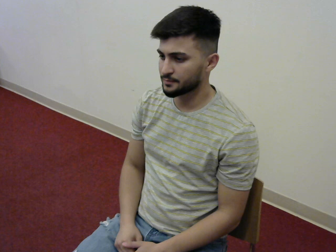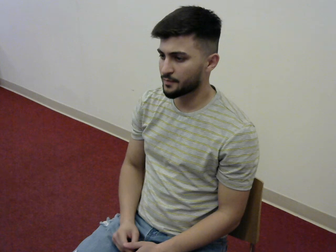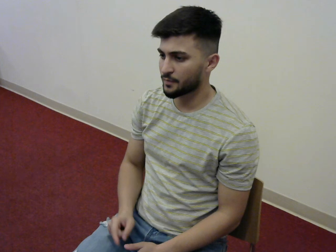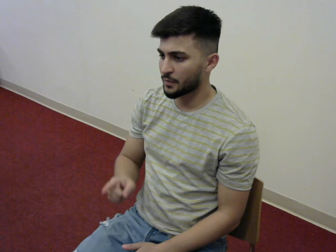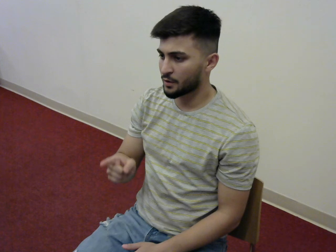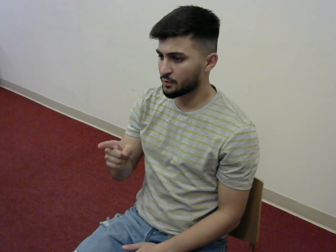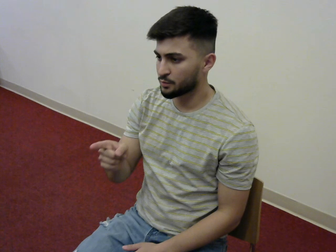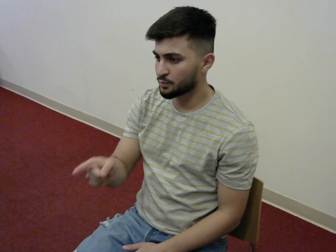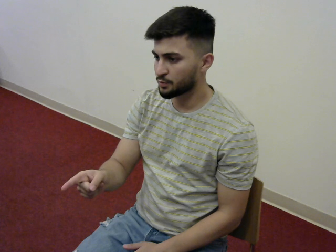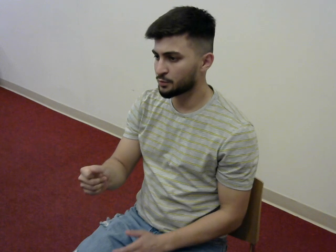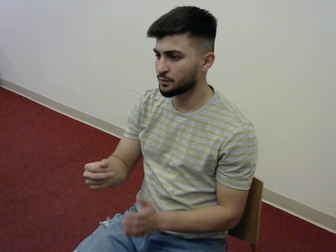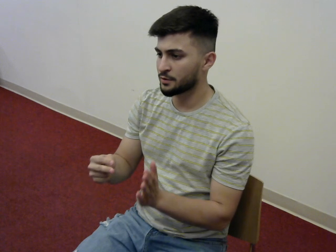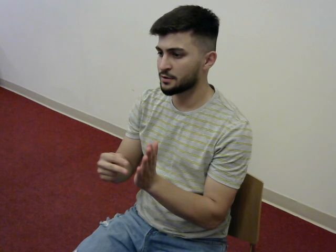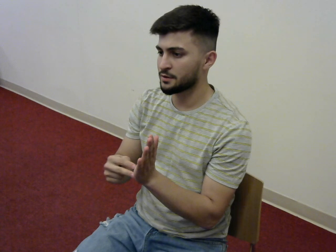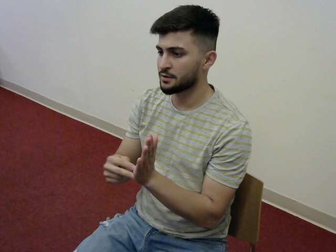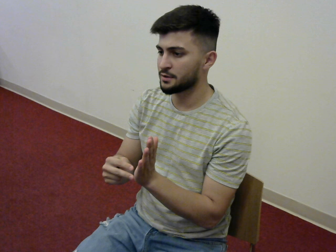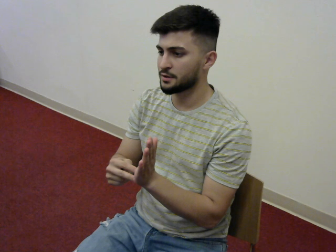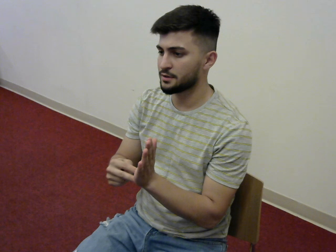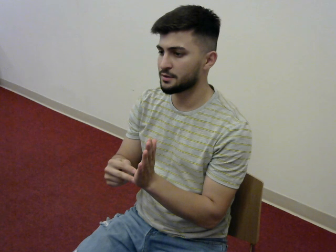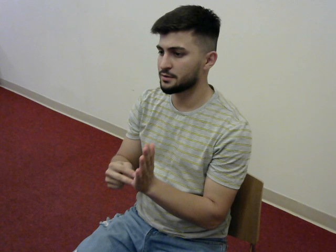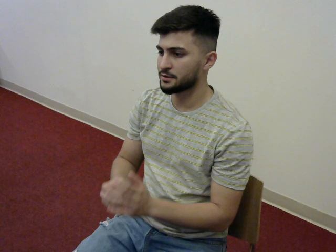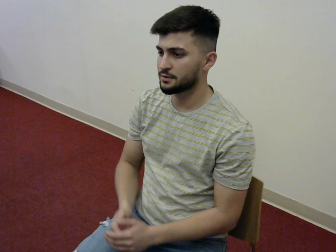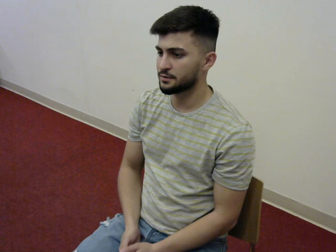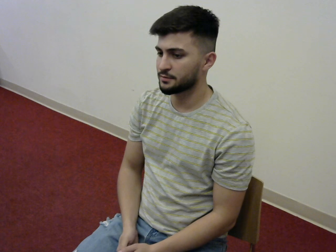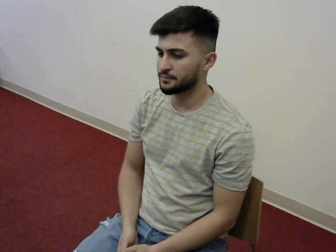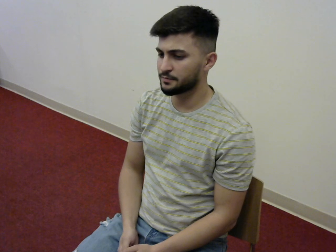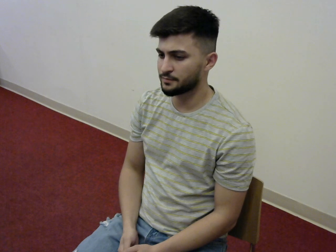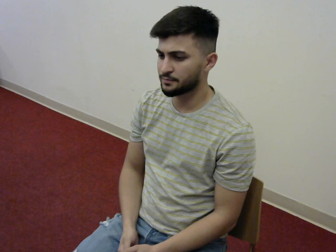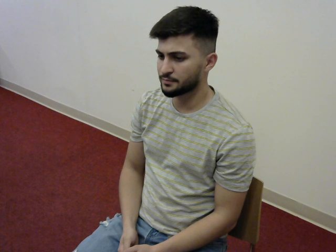Bu neçəyədir?